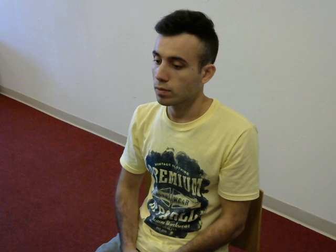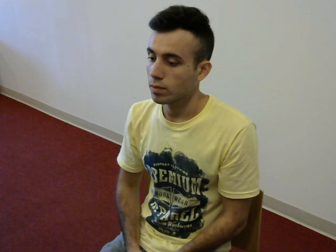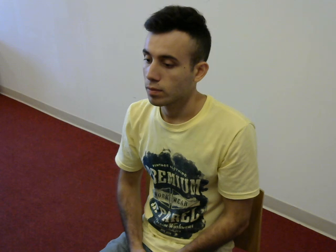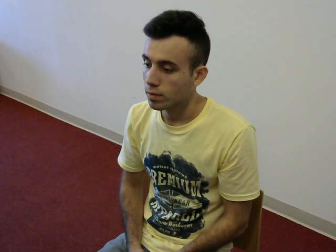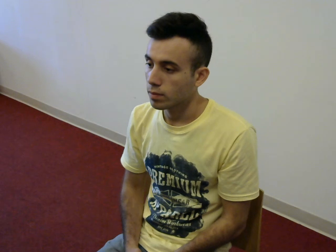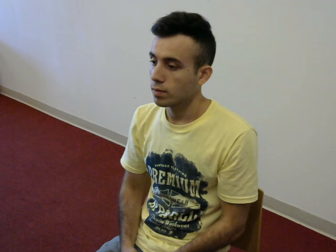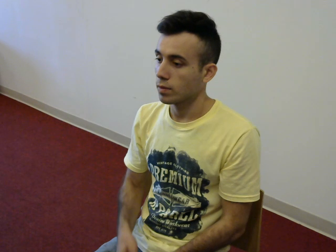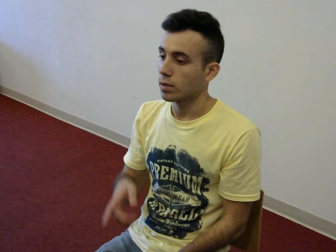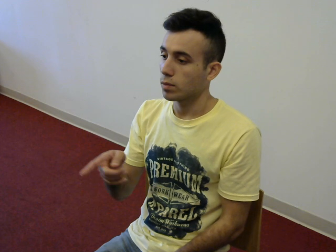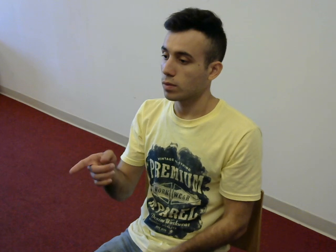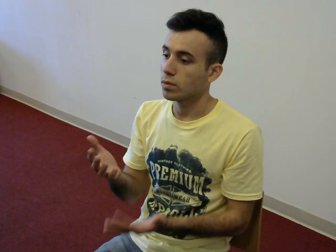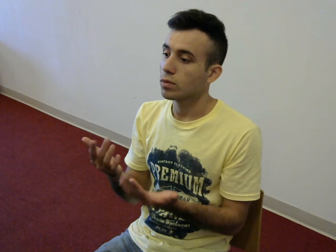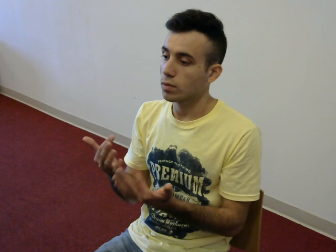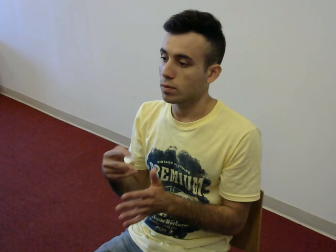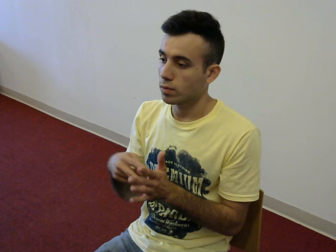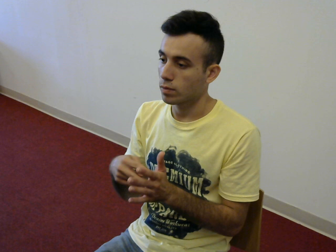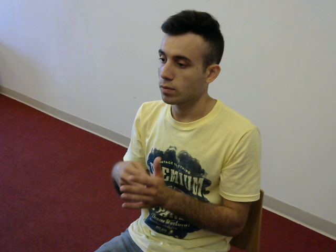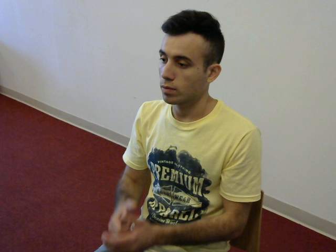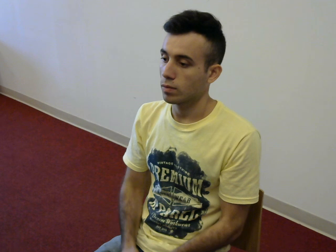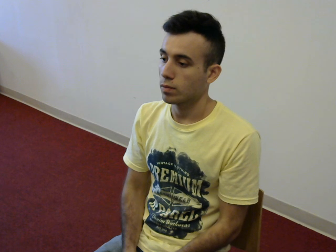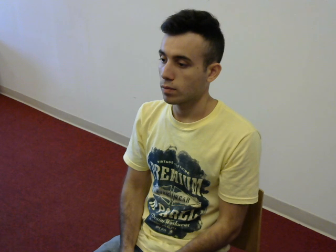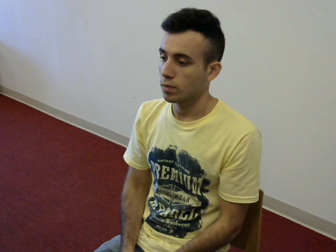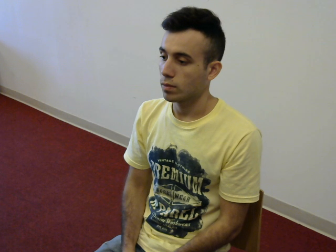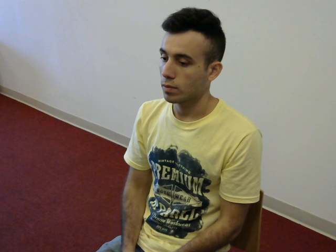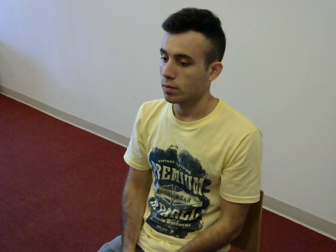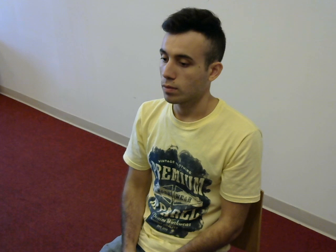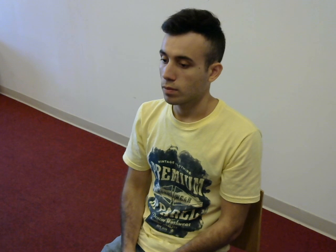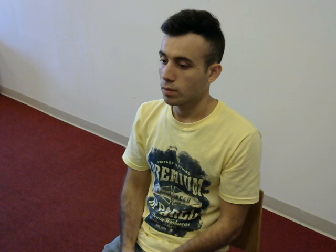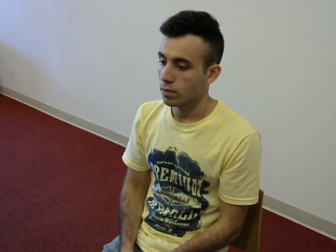Bu neçəyədir?